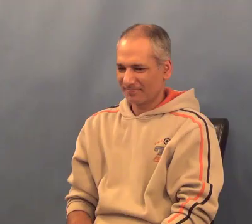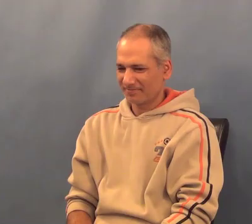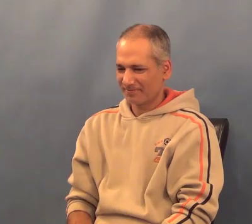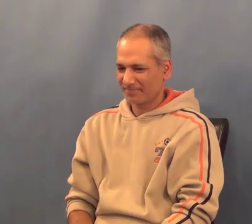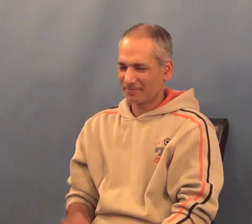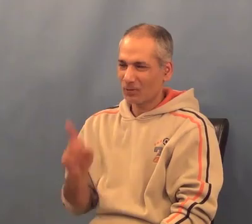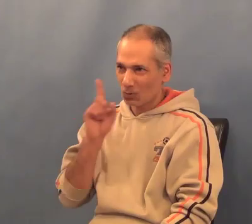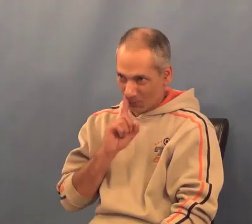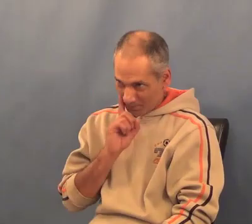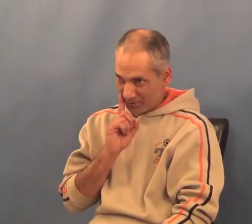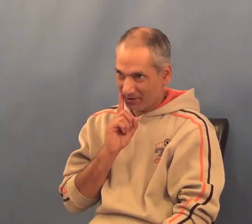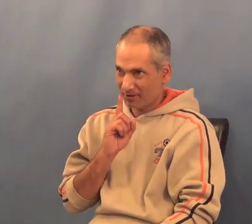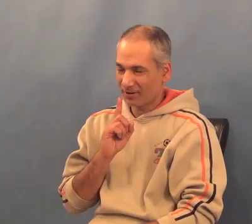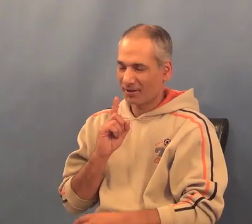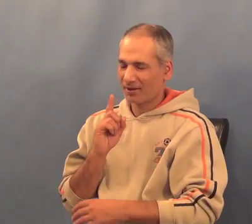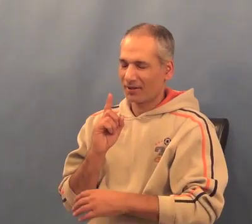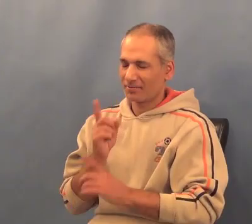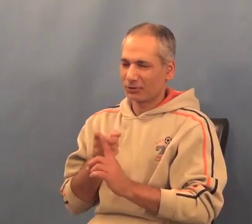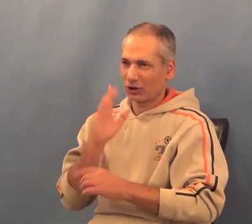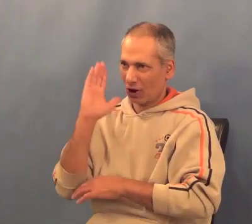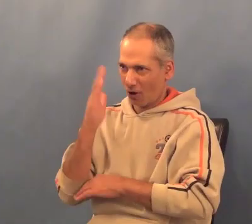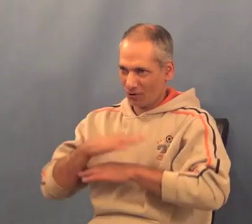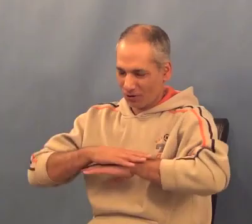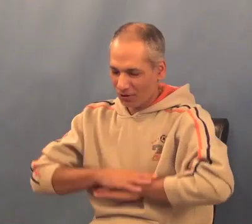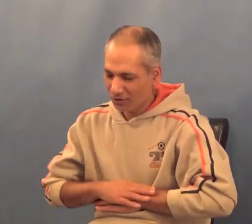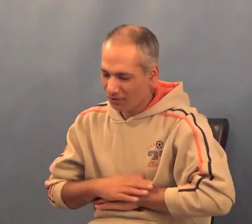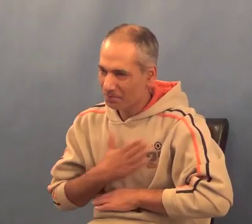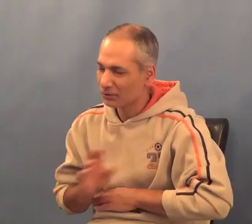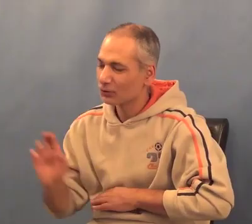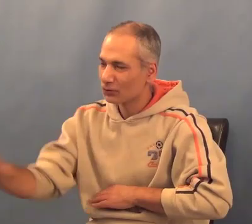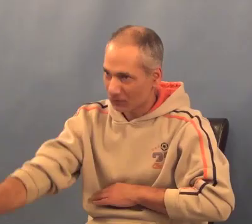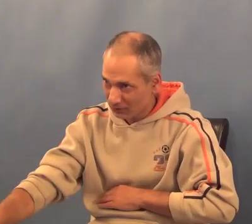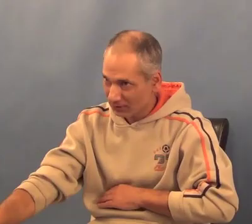Chłopak wyjrzał przez okno, a pies wyskoczył z tego okna.